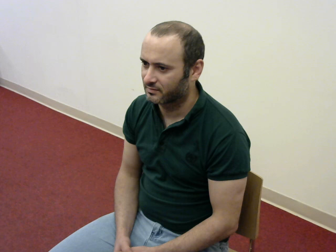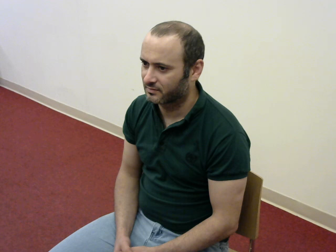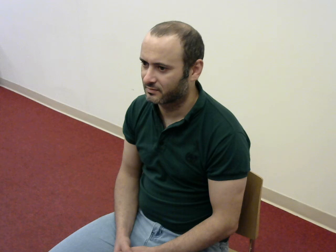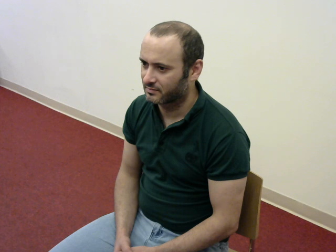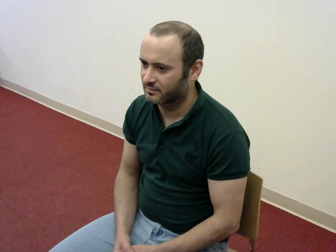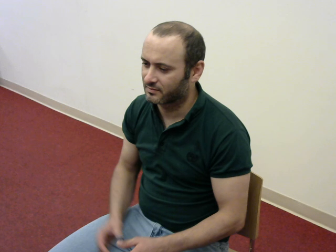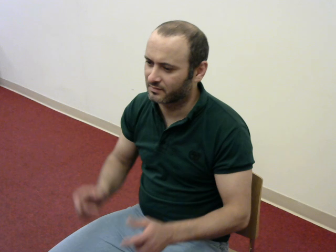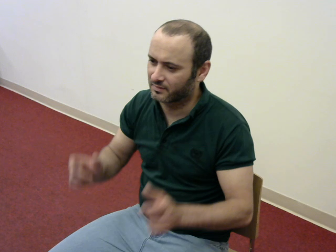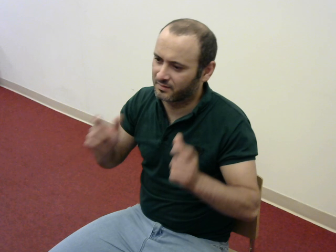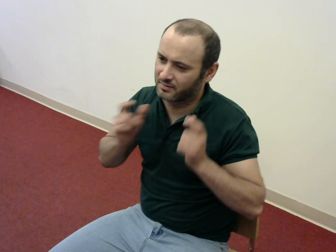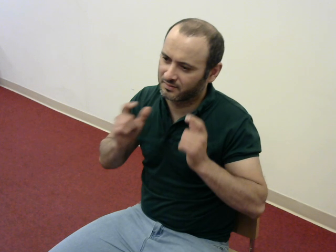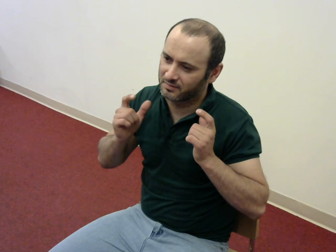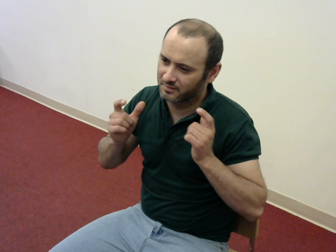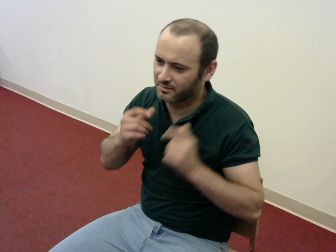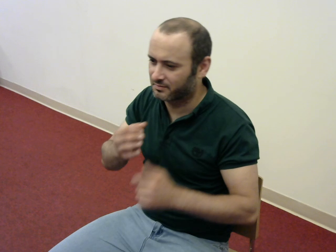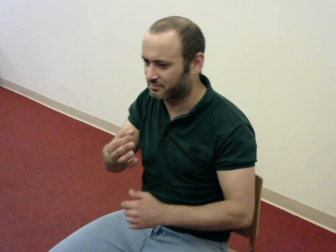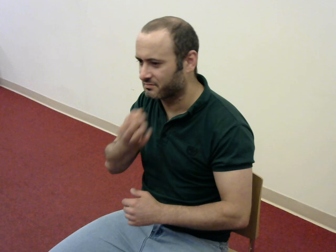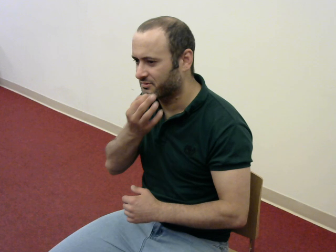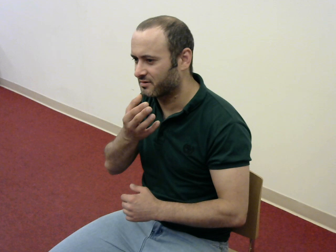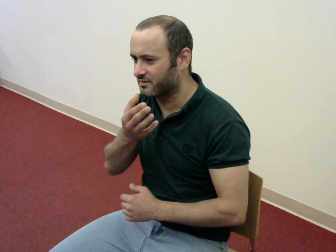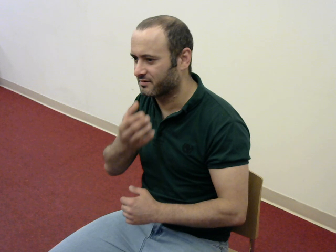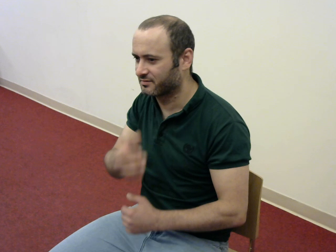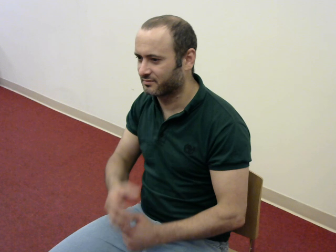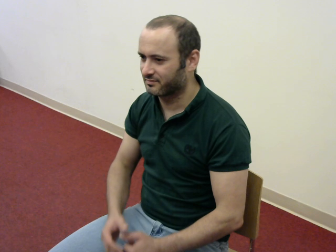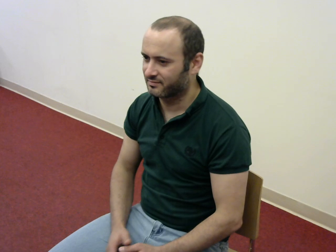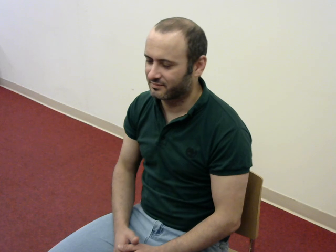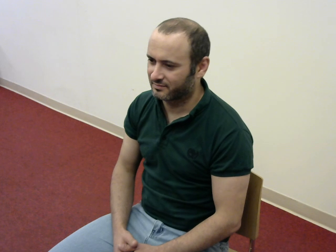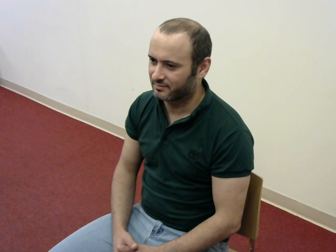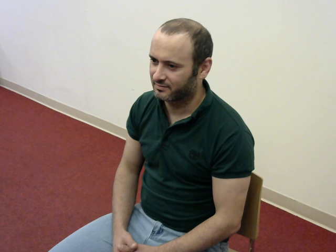Köynəyim xoşuna gəlir?